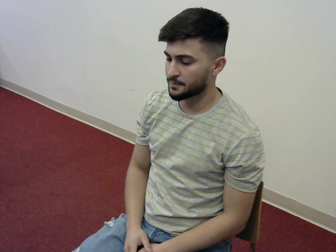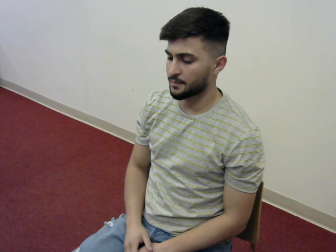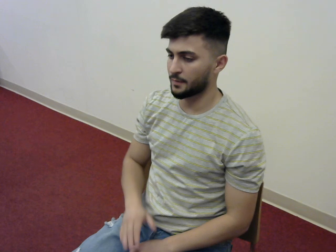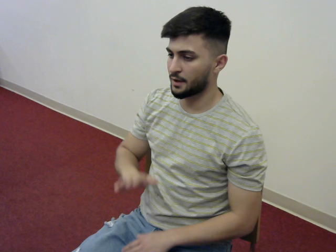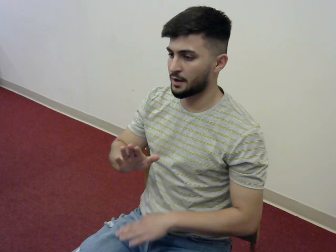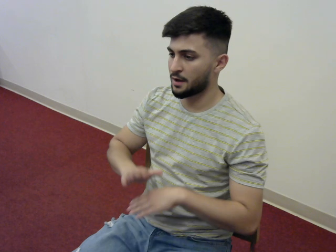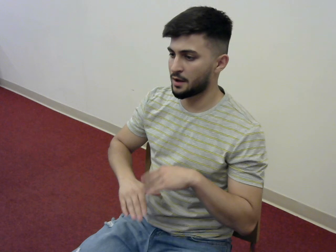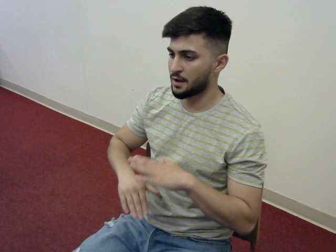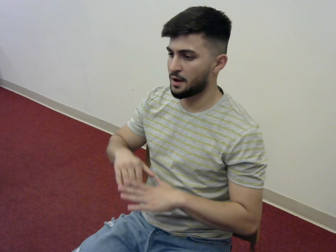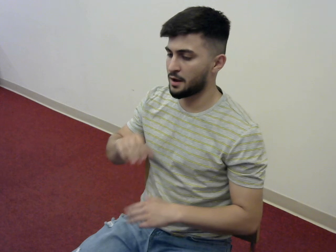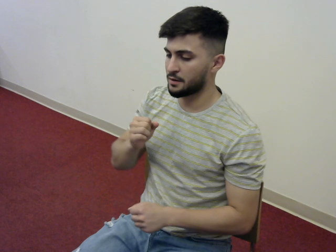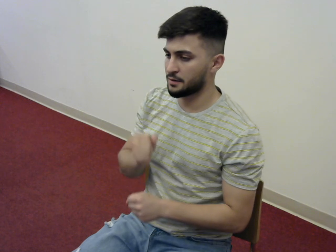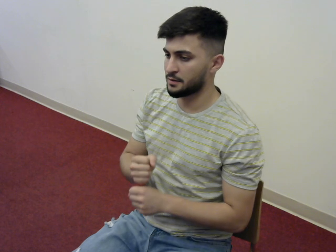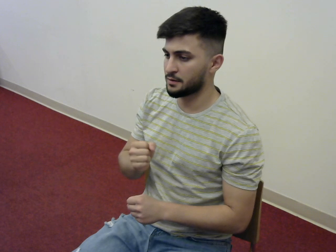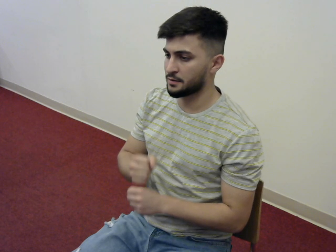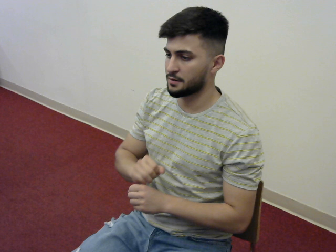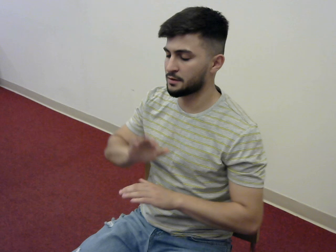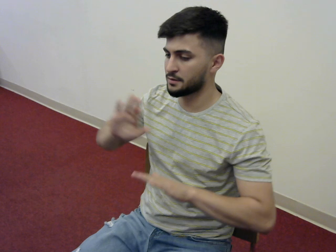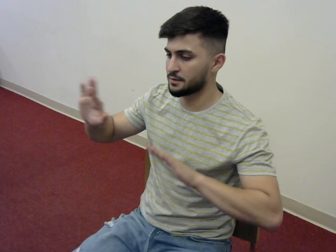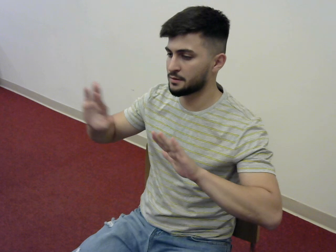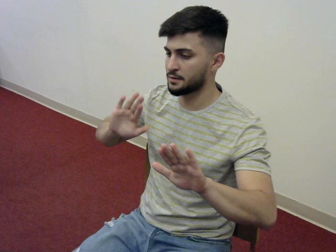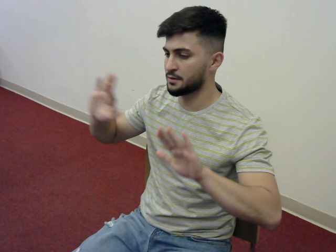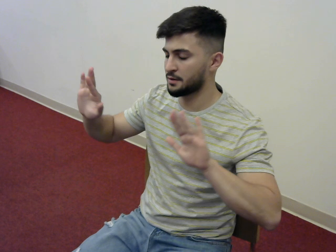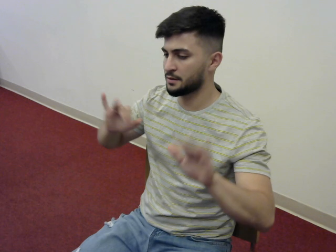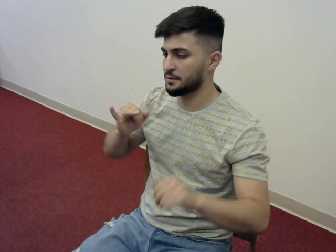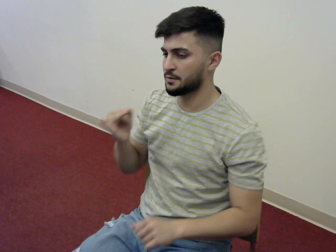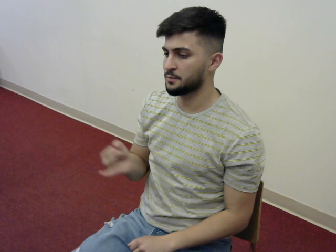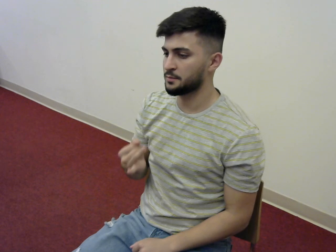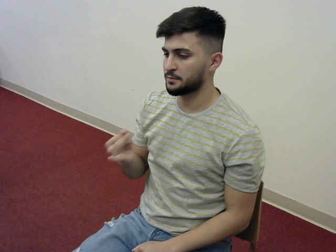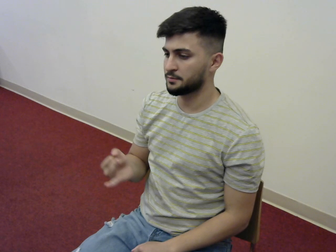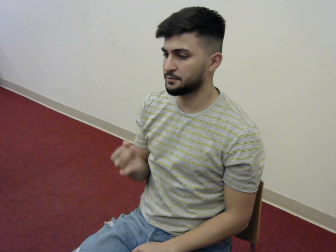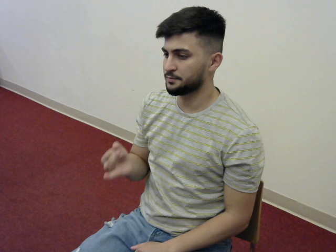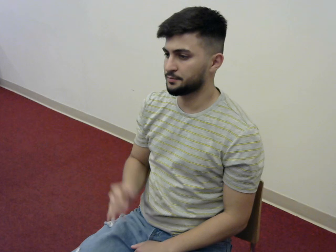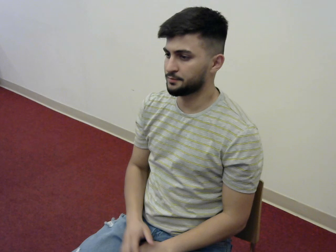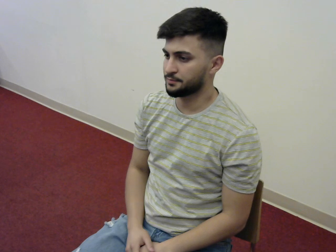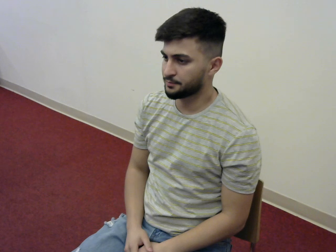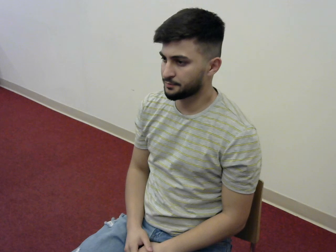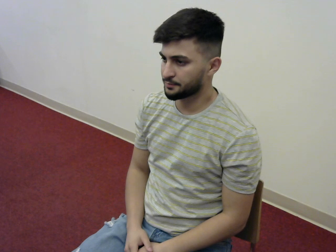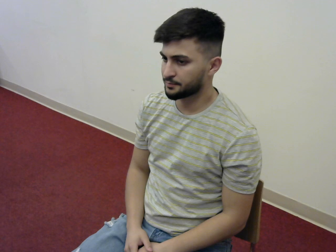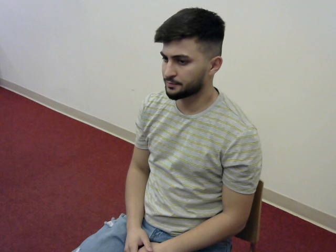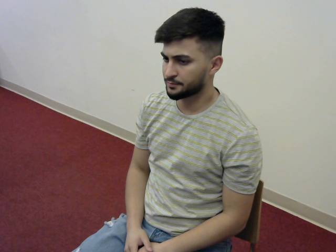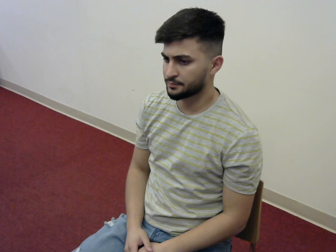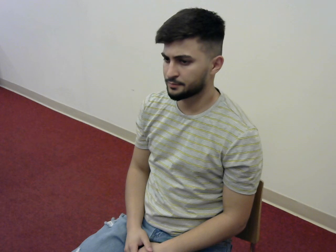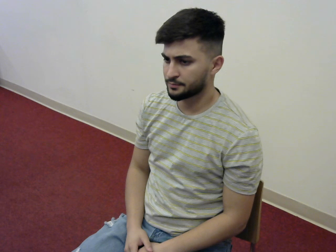Əl işləri sərgisi maraqlı idi